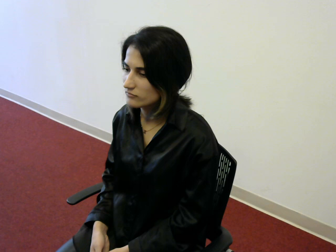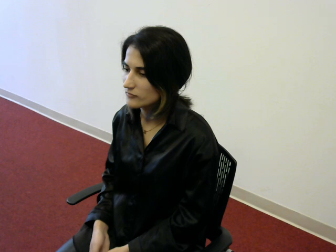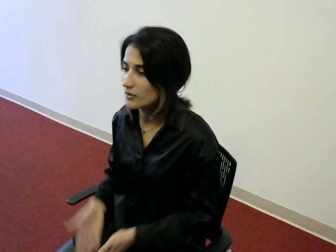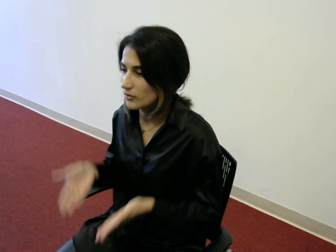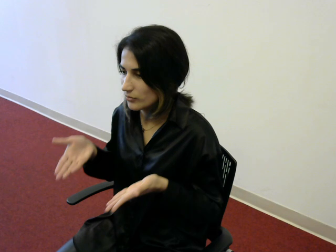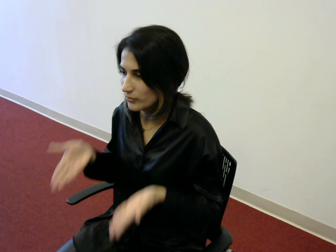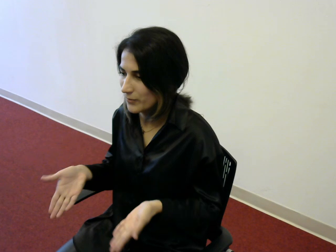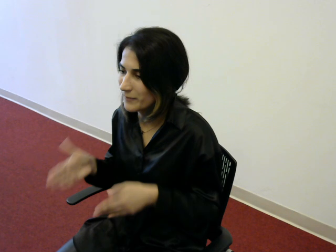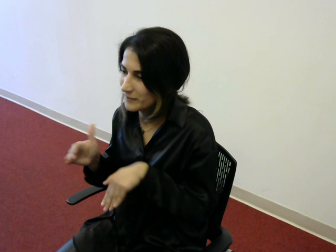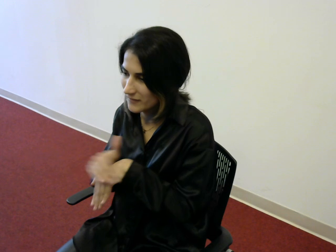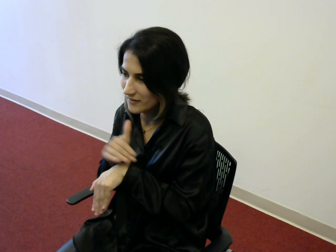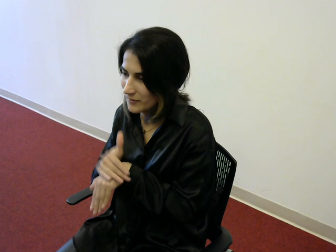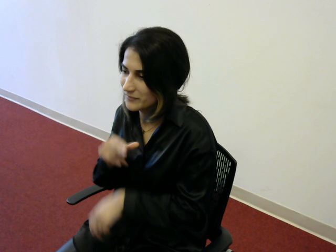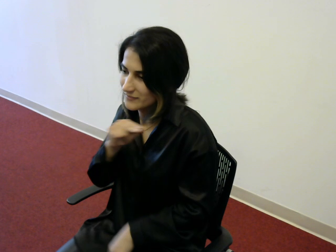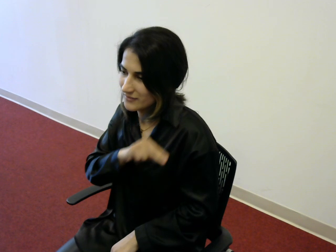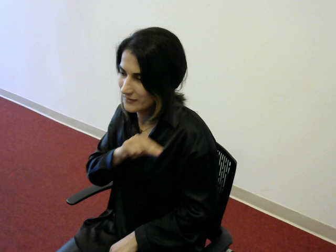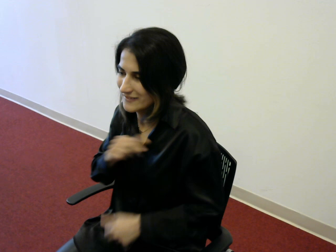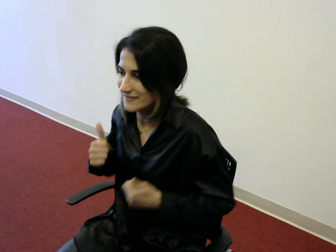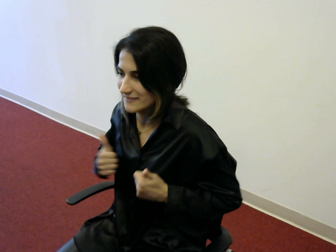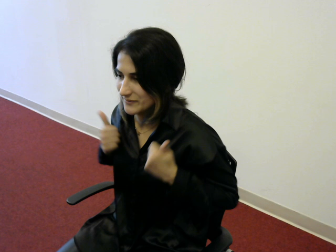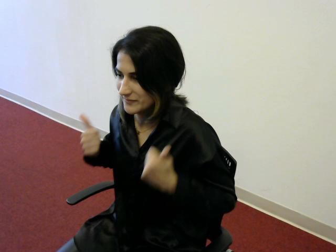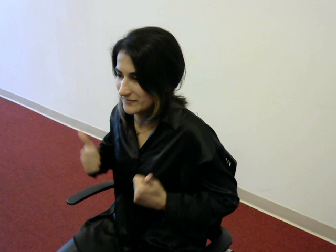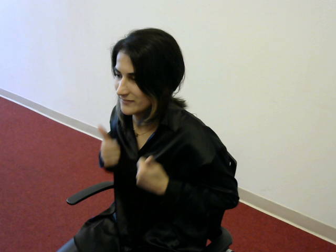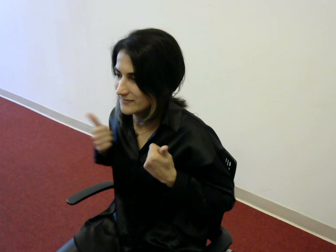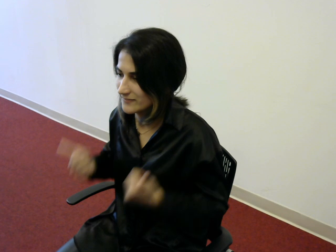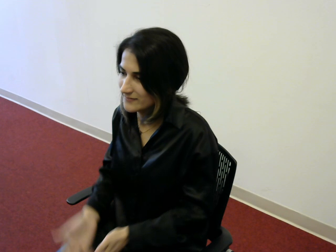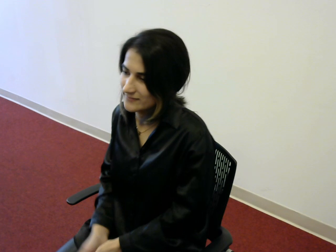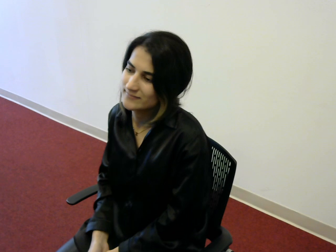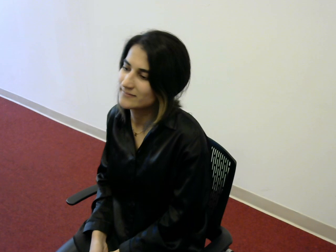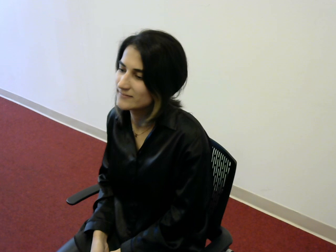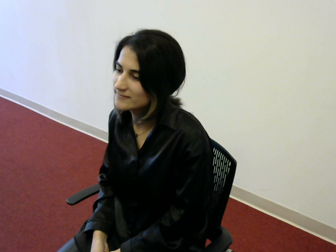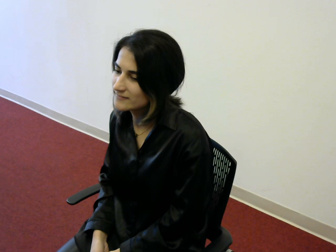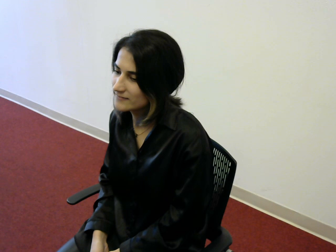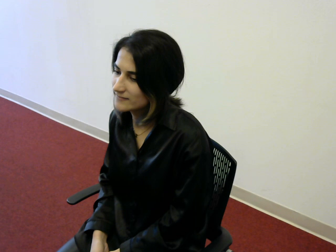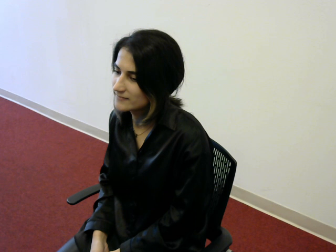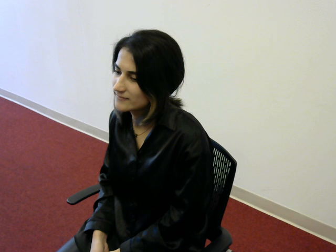Burda mehriban işçilər çalışır